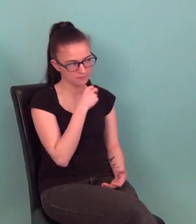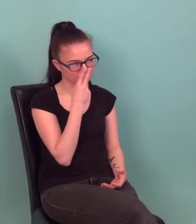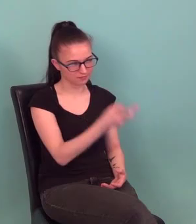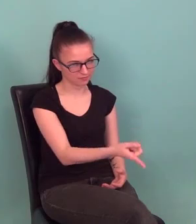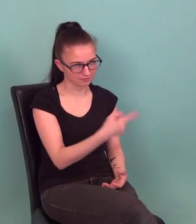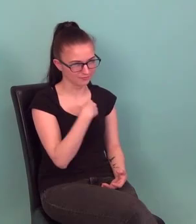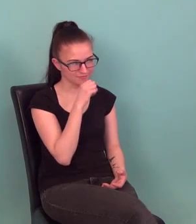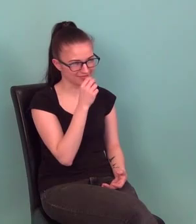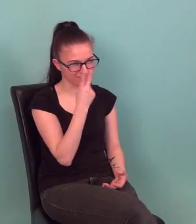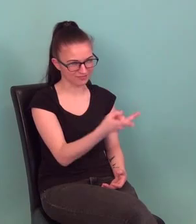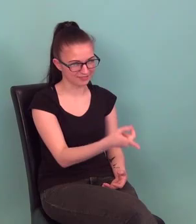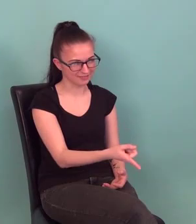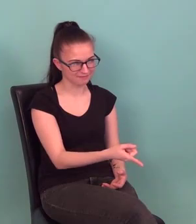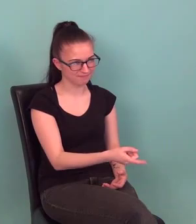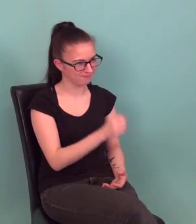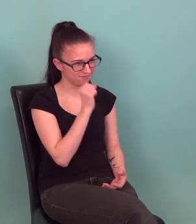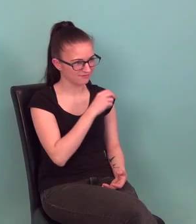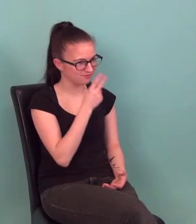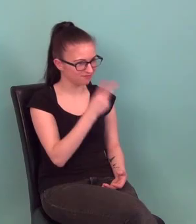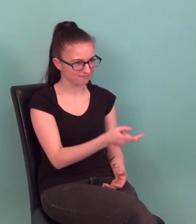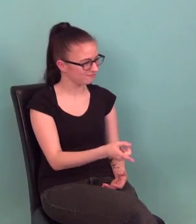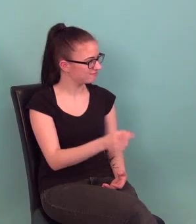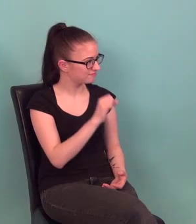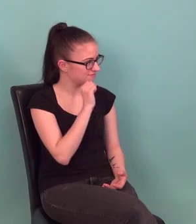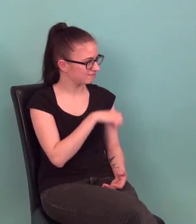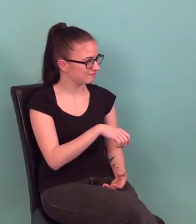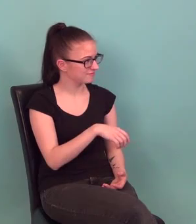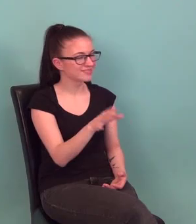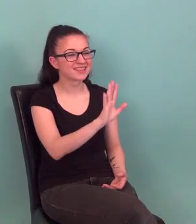Nigdy nie widziałam czegoś takiego.